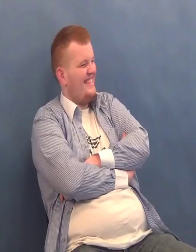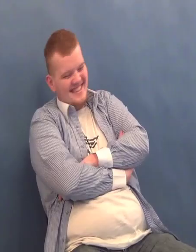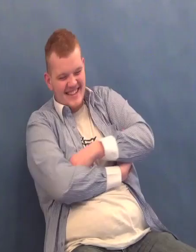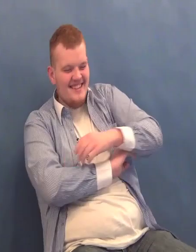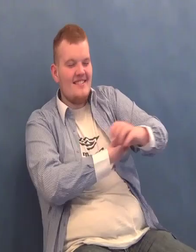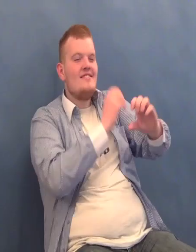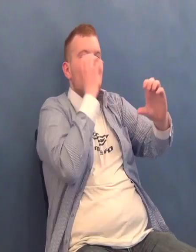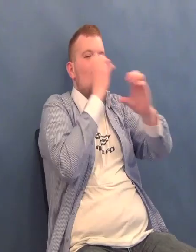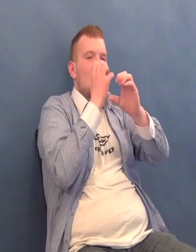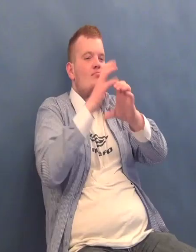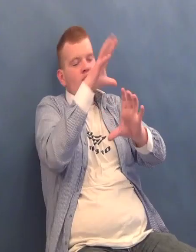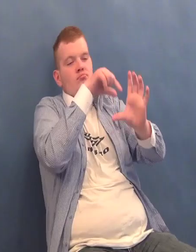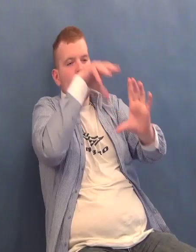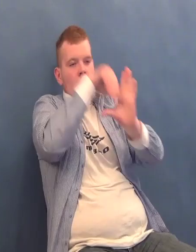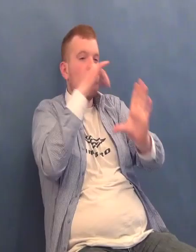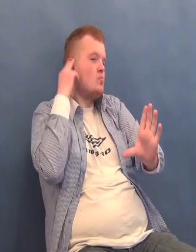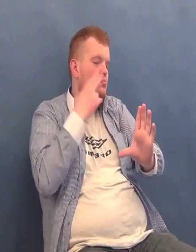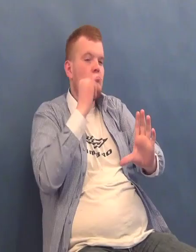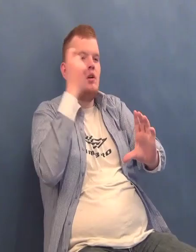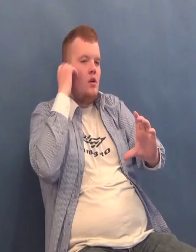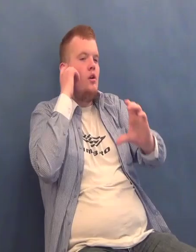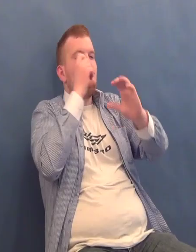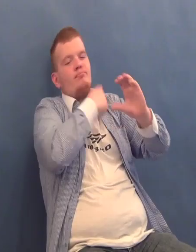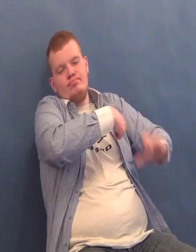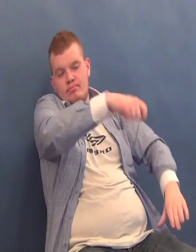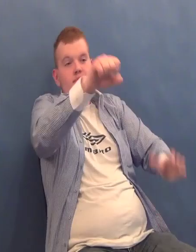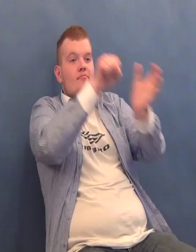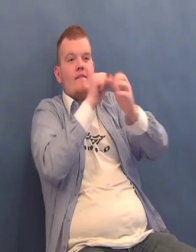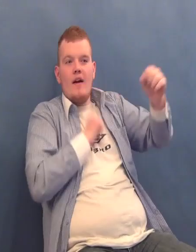W autobusie są osoby głuche i słyszące, razem jadą do Włoch.